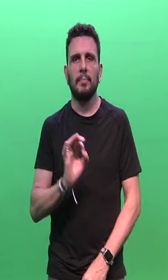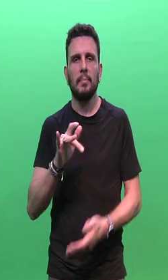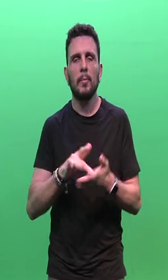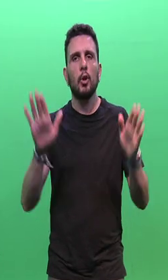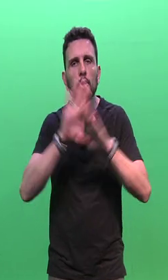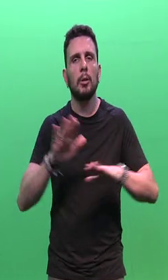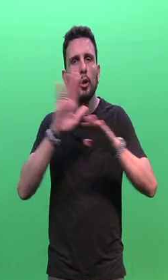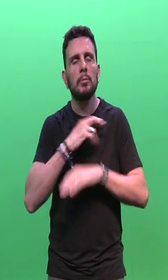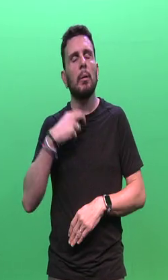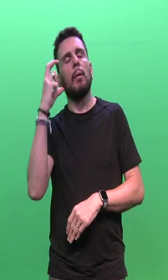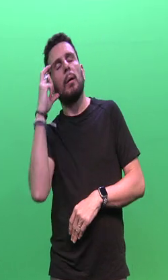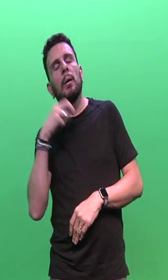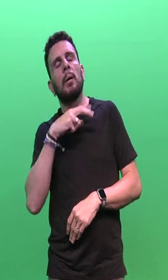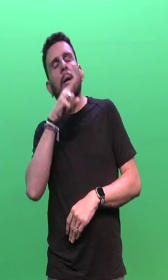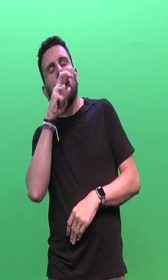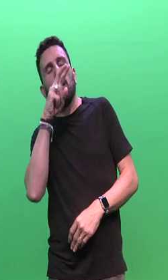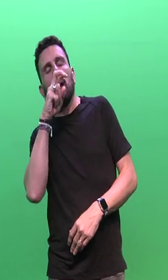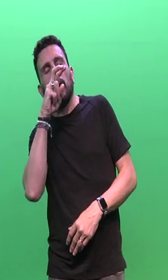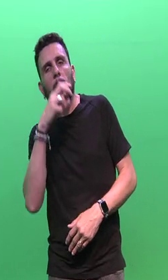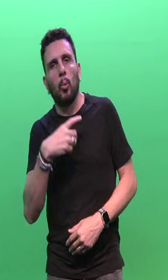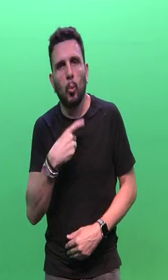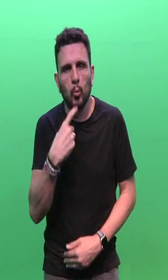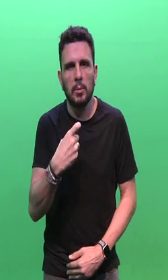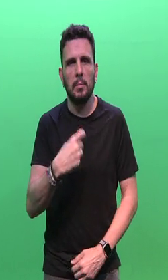Sí, a la nit, quan dormo, em costa respirar.